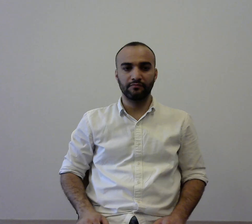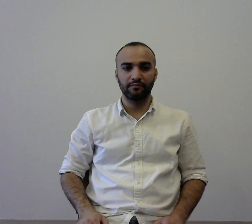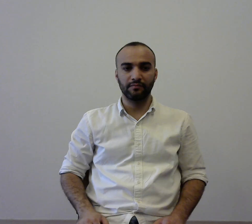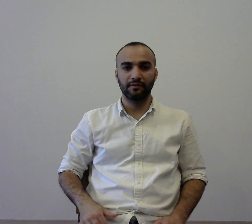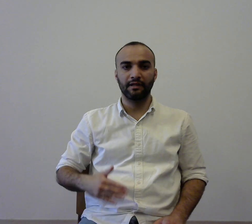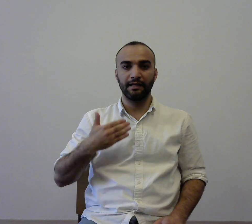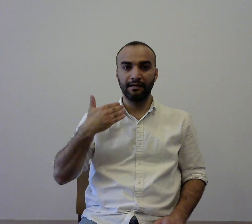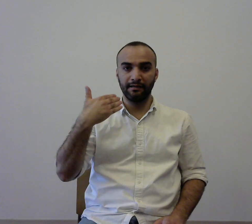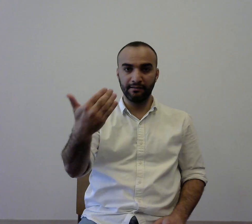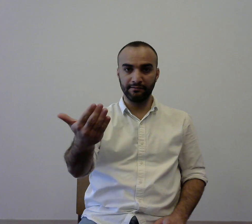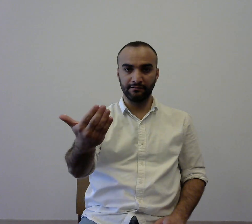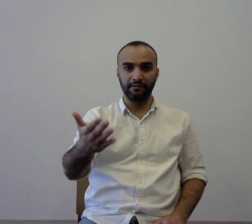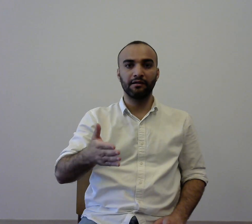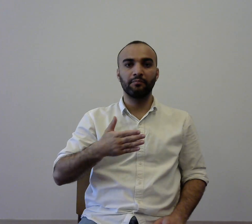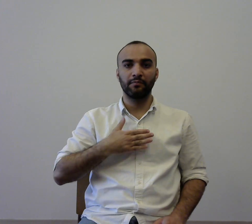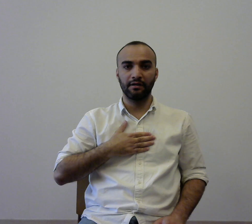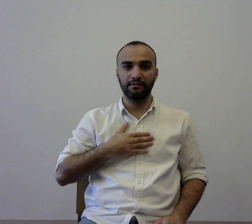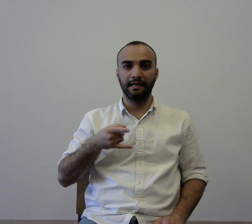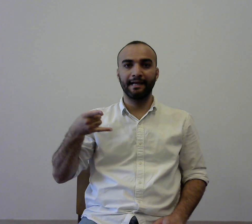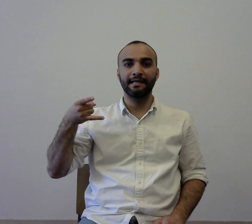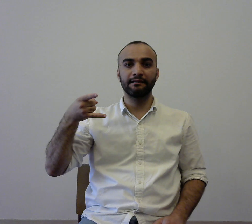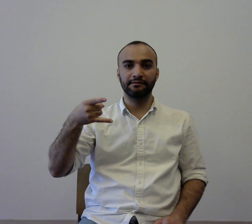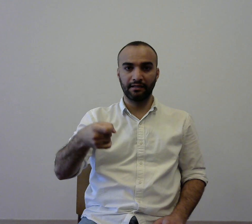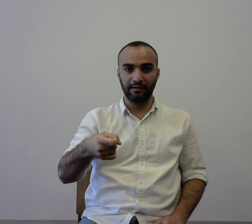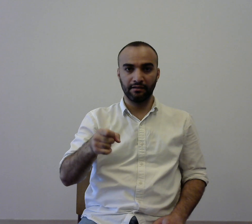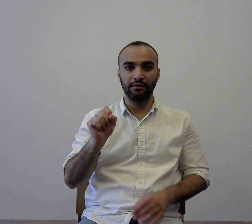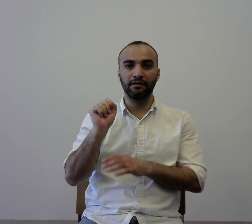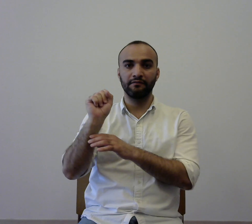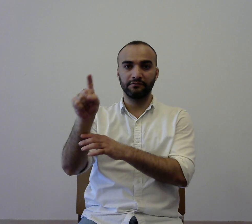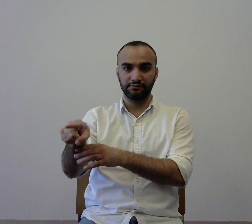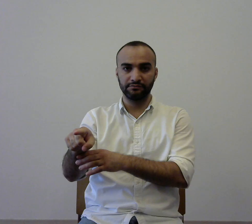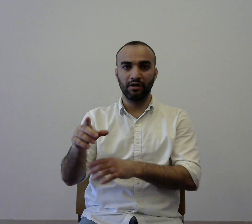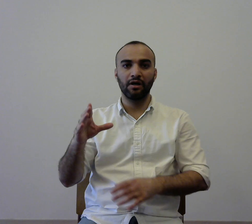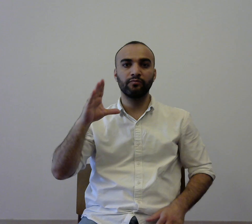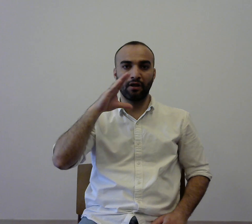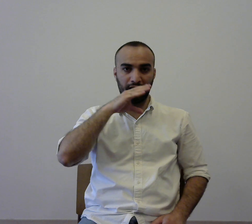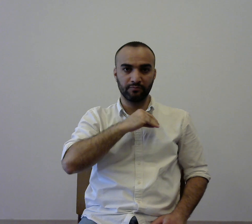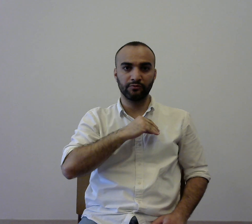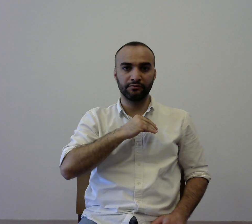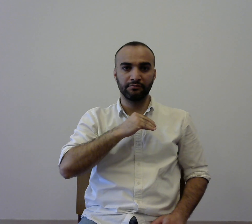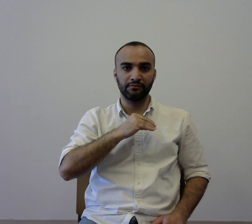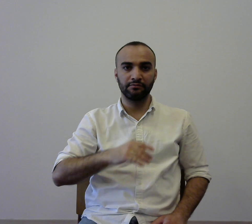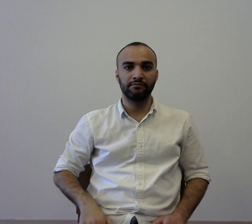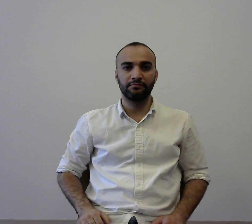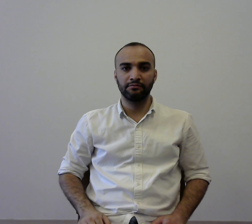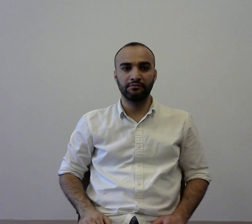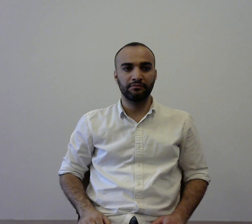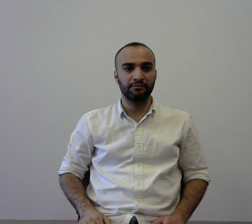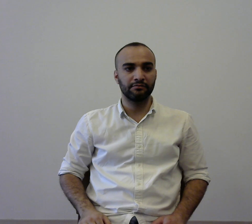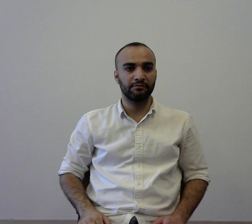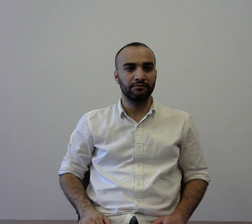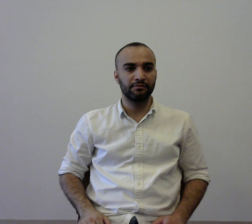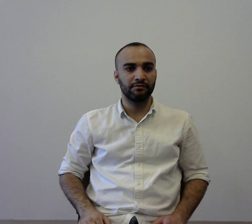Siz mənə taksi sifariş edə bilərsinizmi?